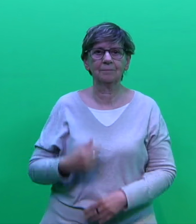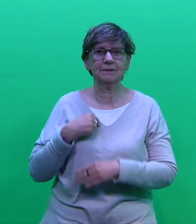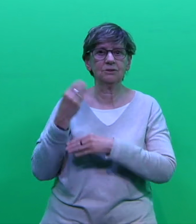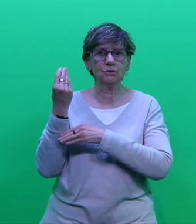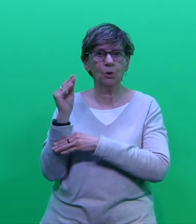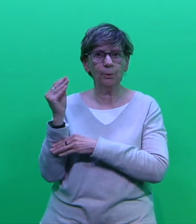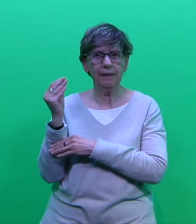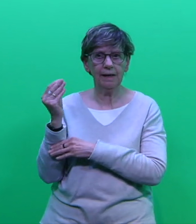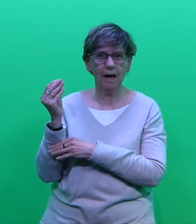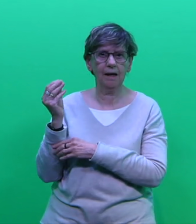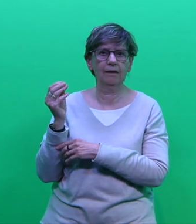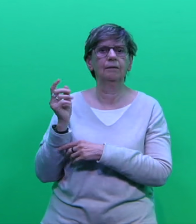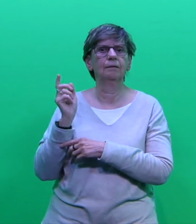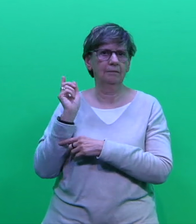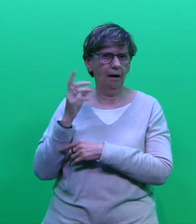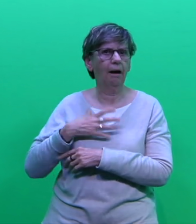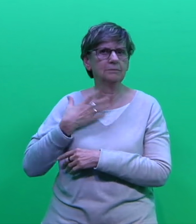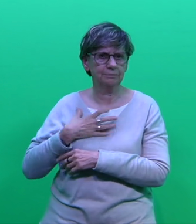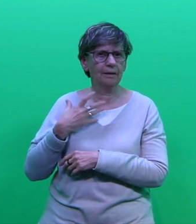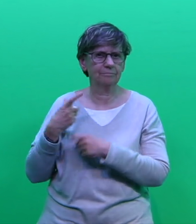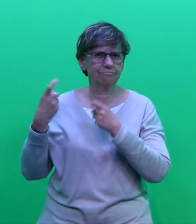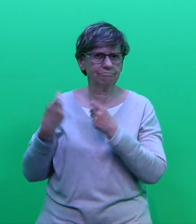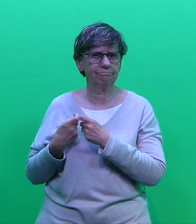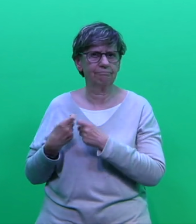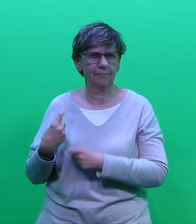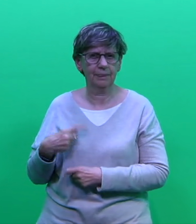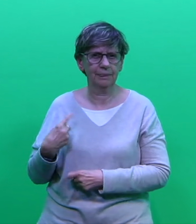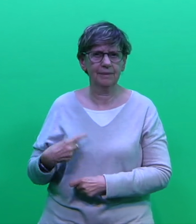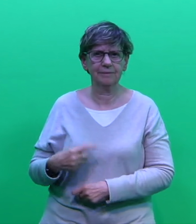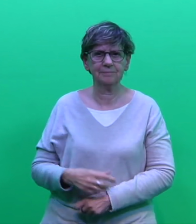La meva neboda té assma, al·lèrgia.